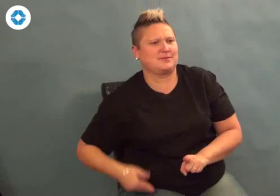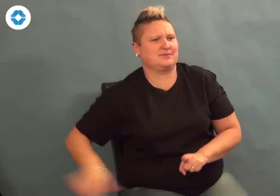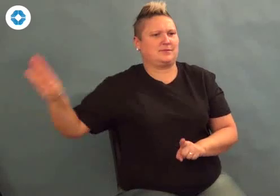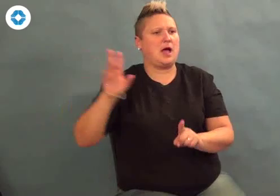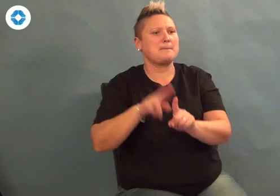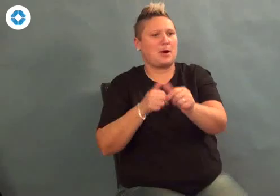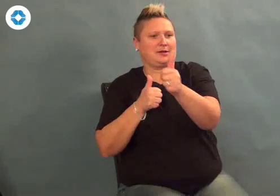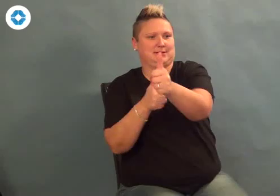Policjant idzie za nimi.